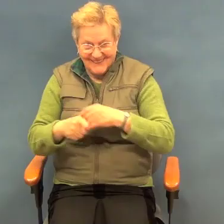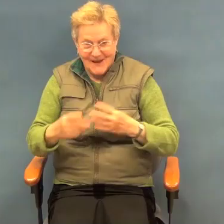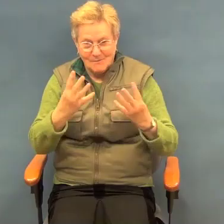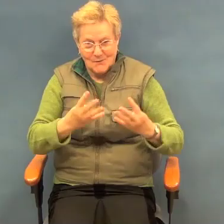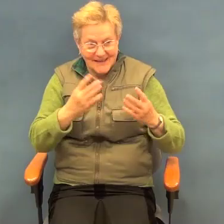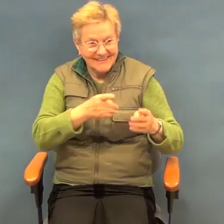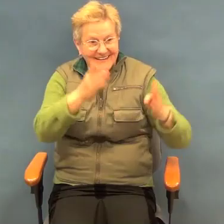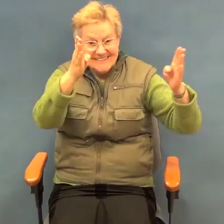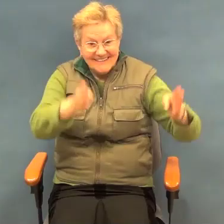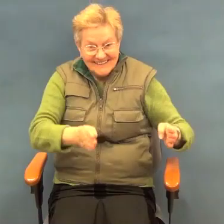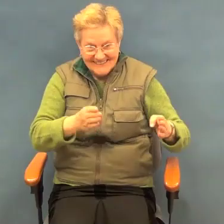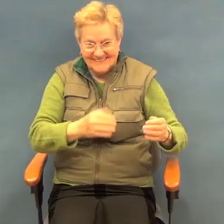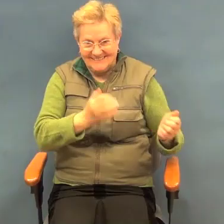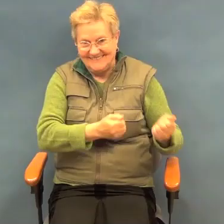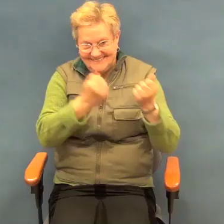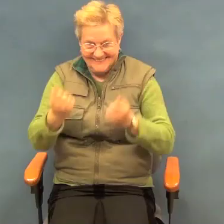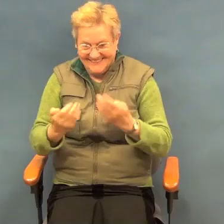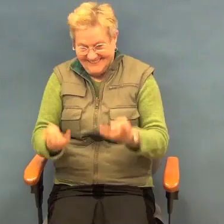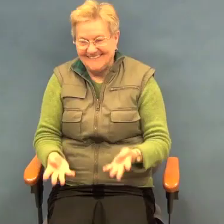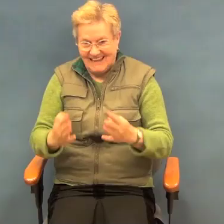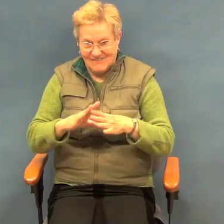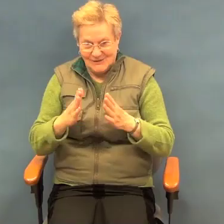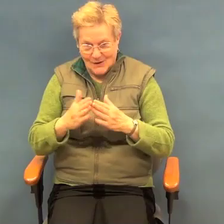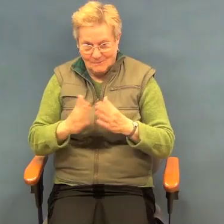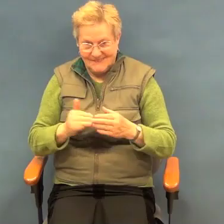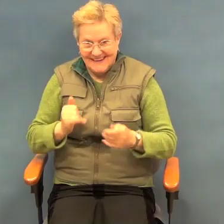Ten fragment płotu przyniósł do domu.